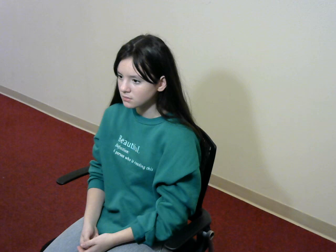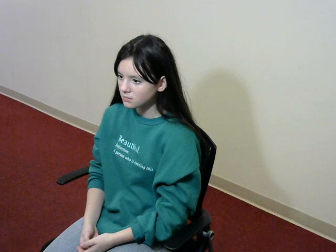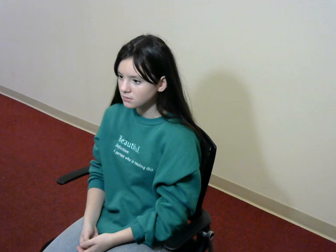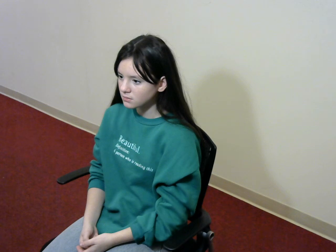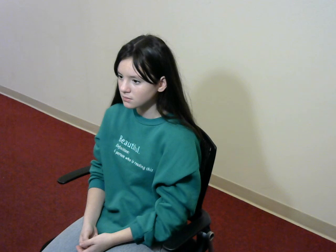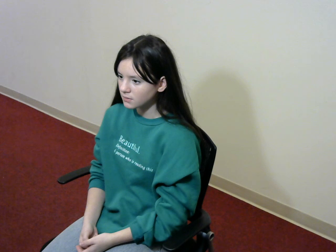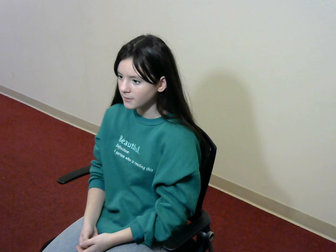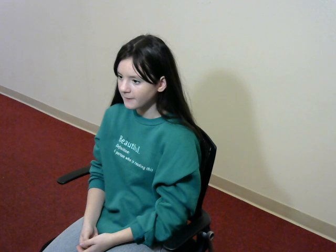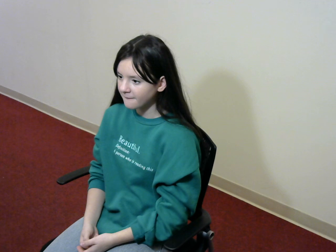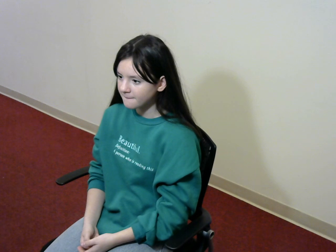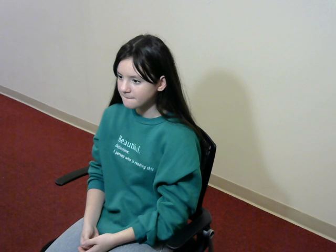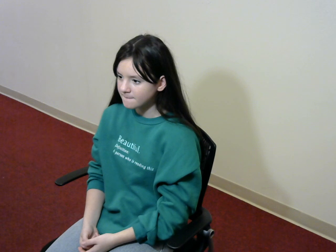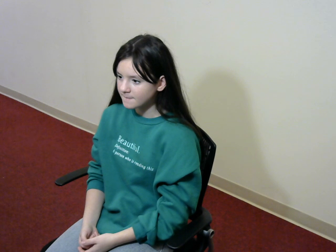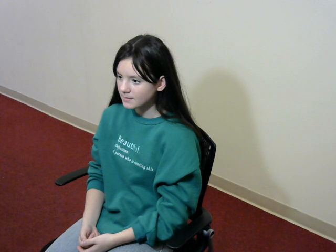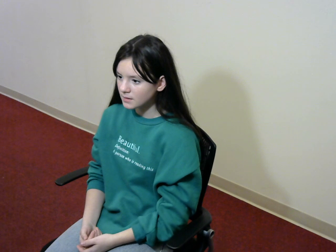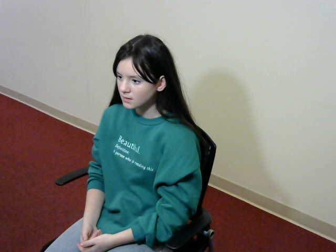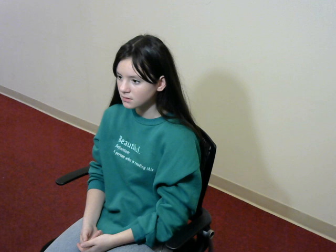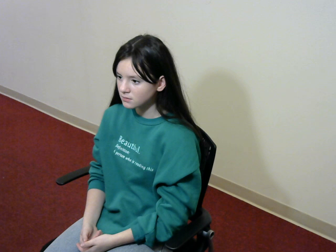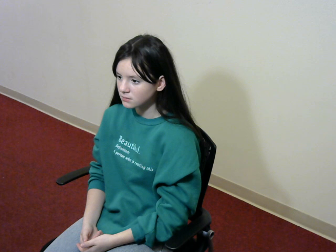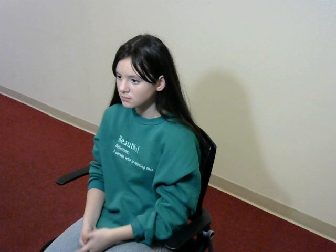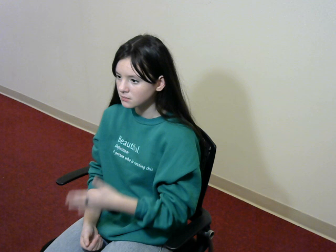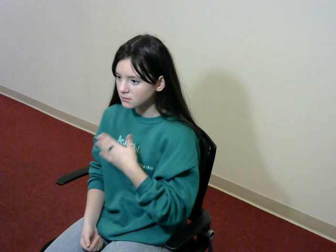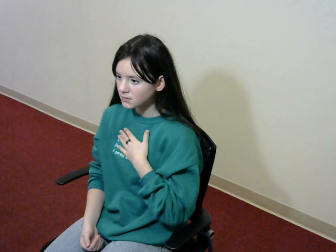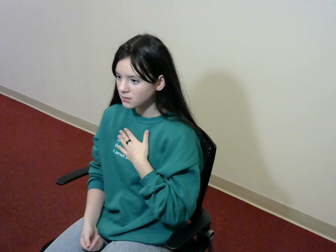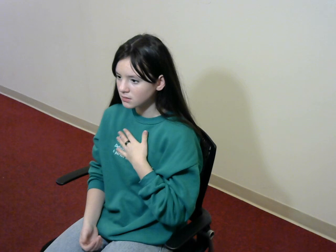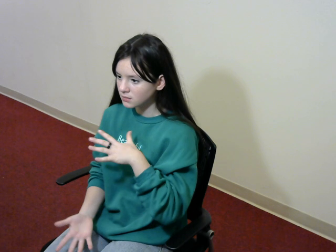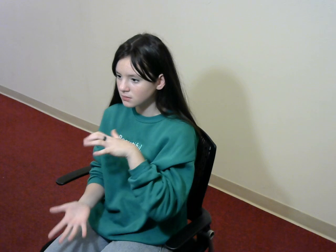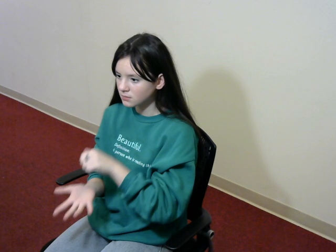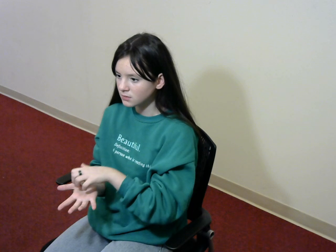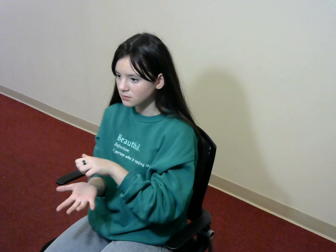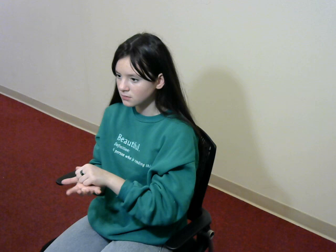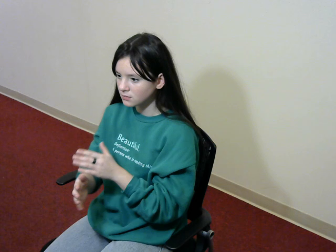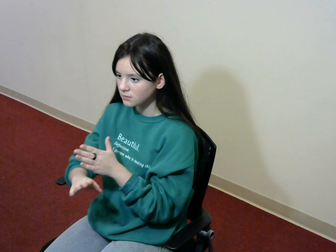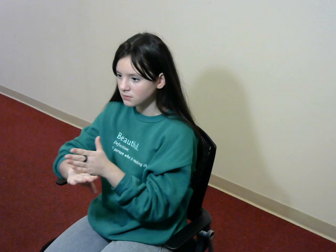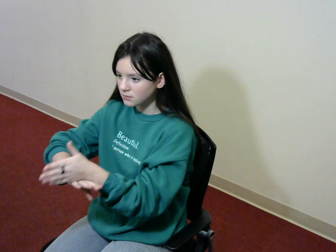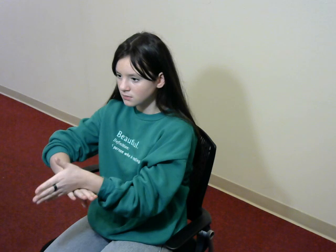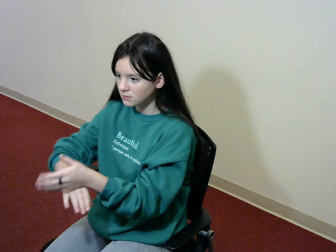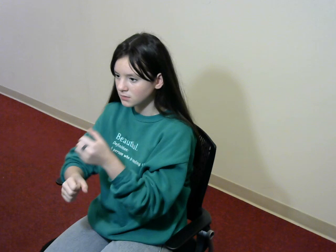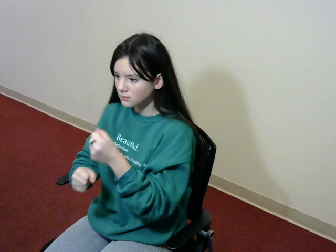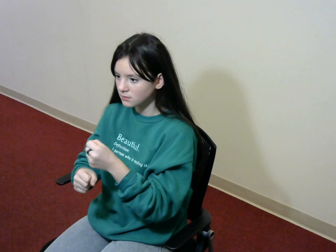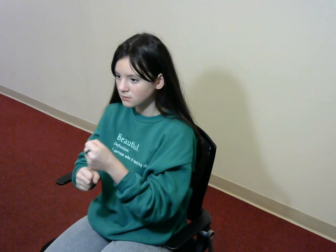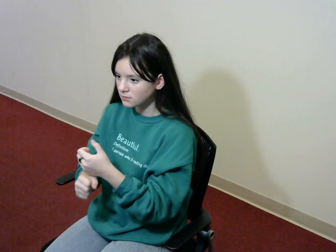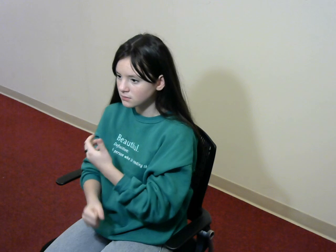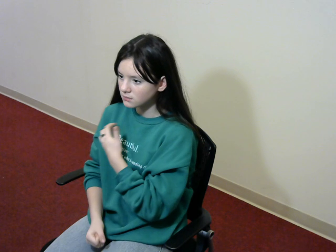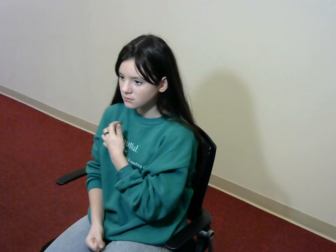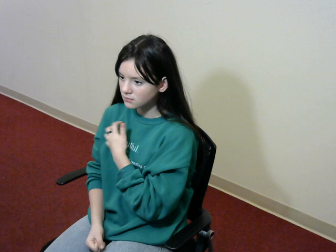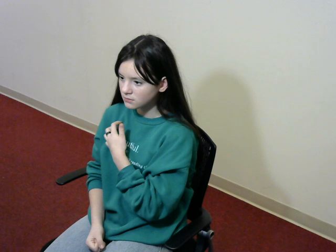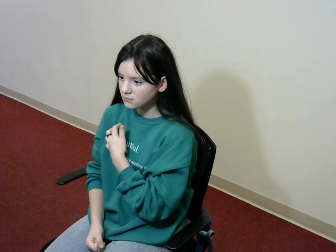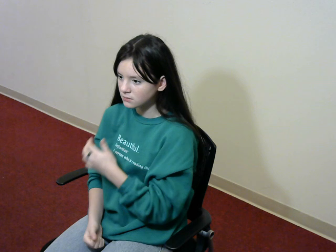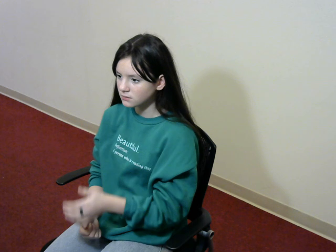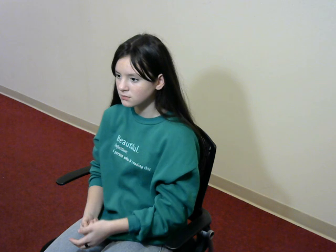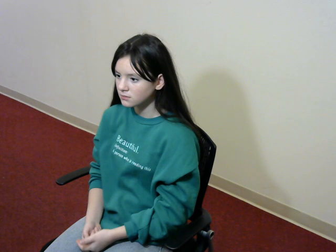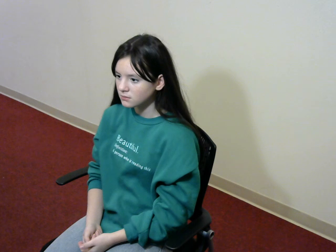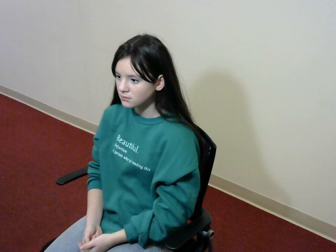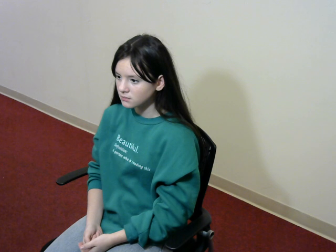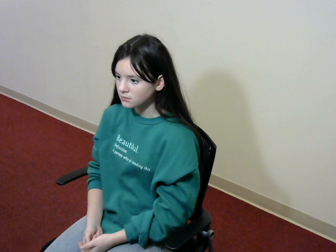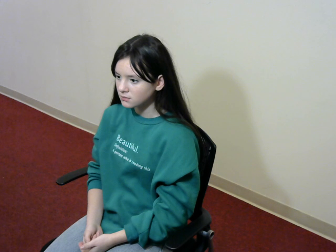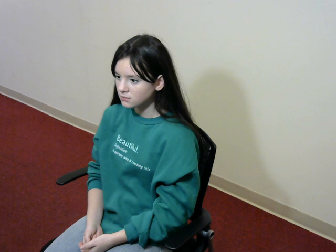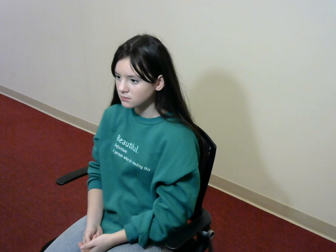Mən məşğulluğa müraciət etmək istəyirəm